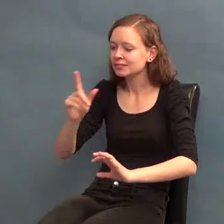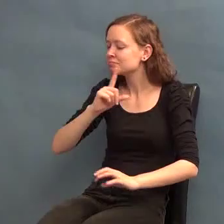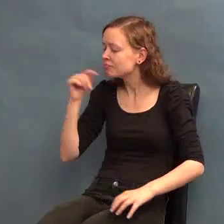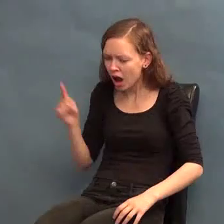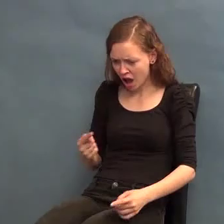Odchodzi.